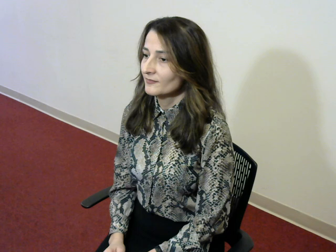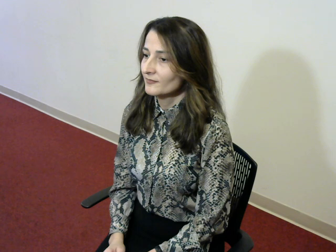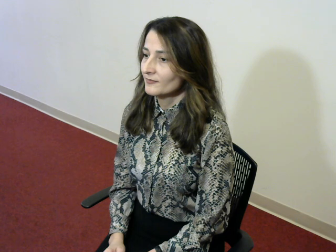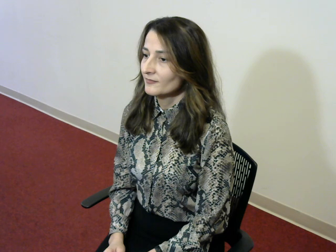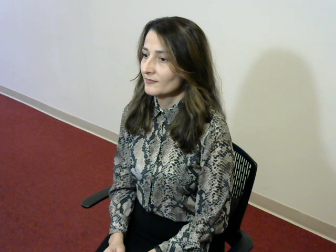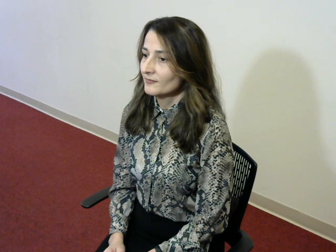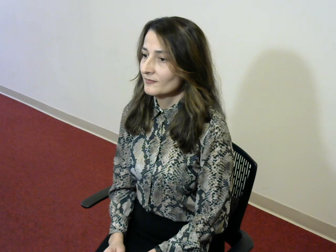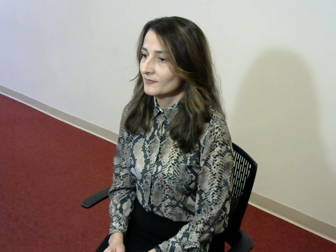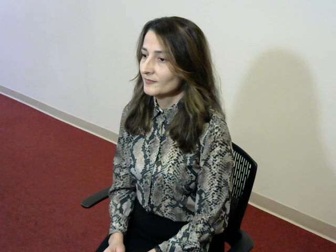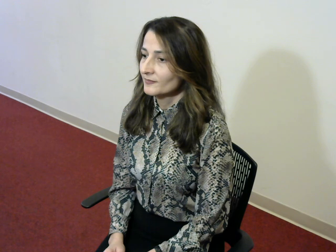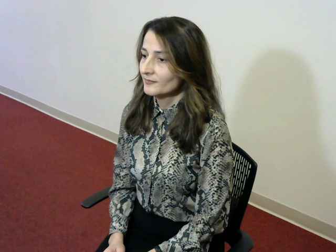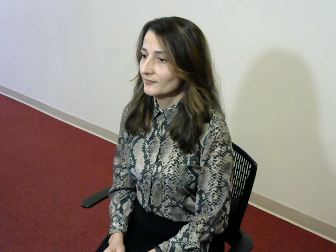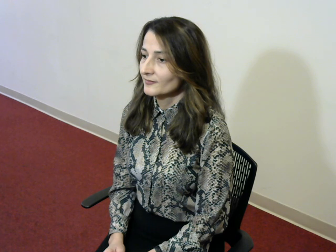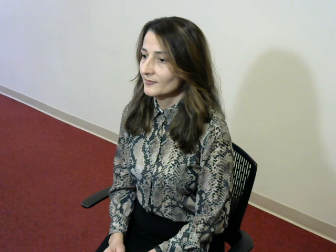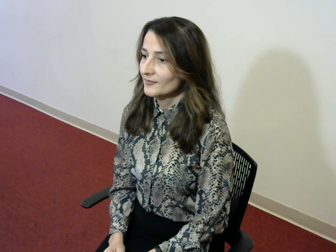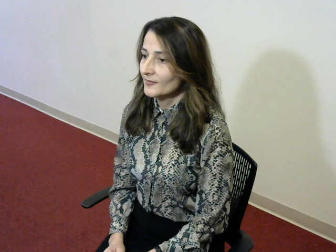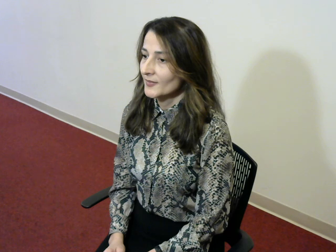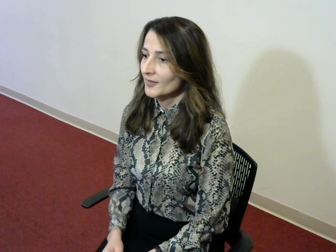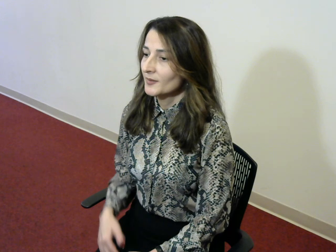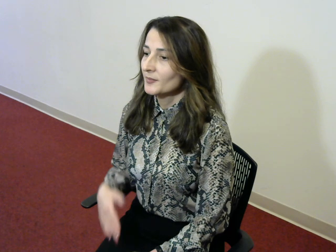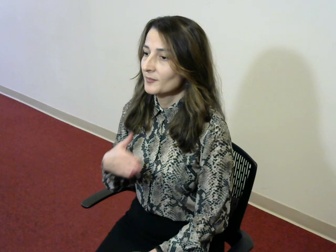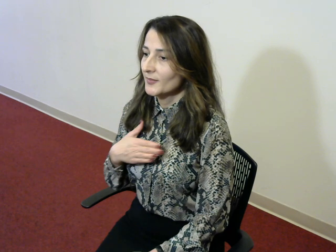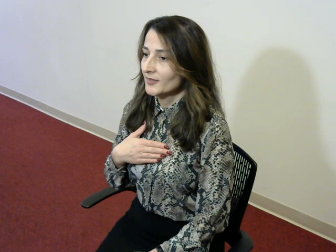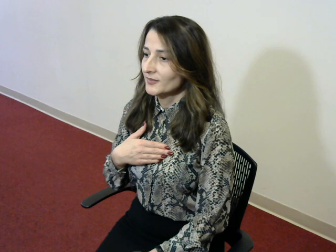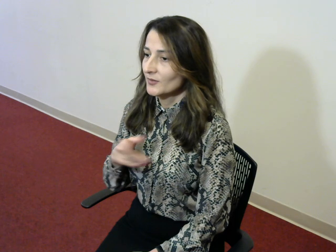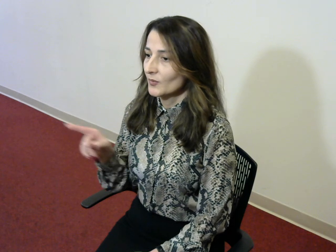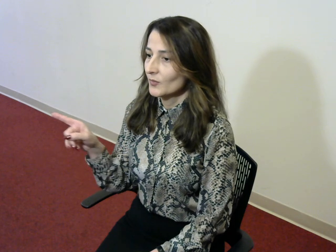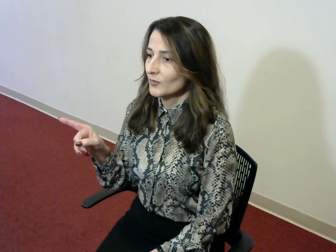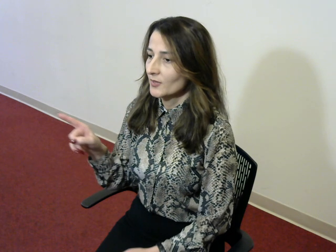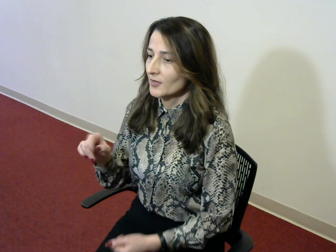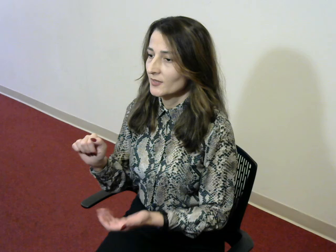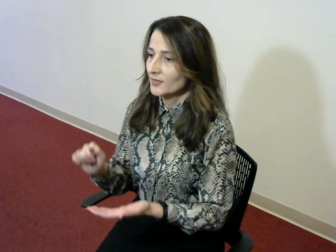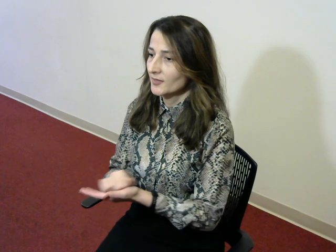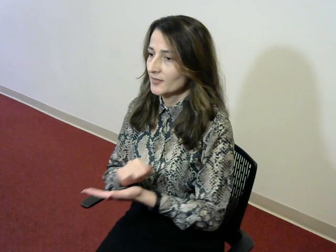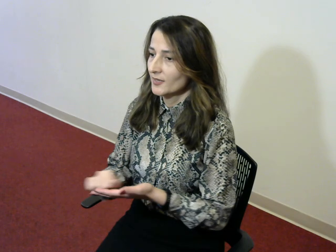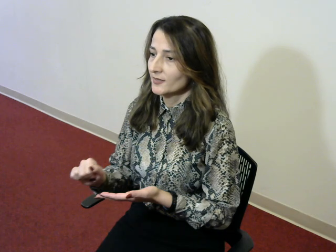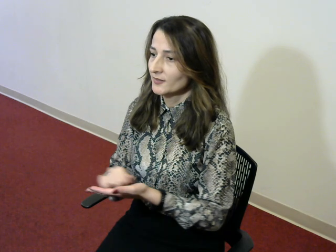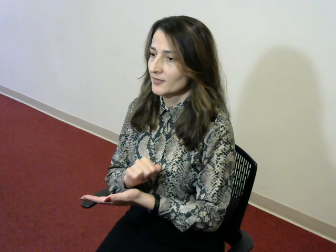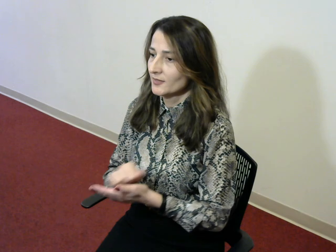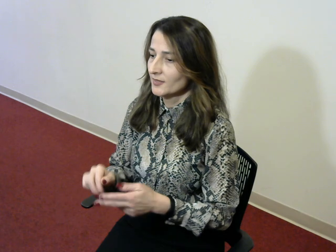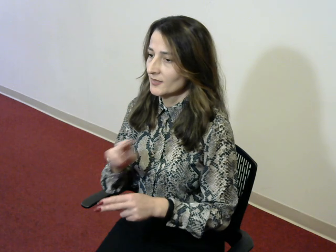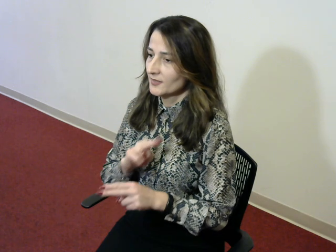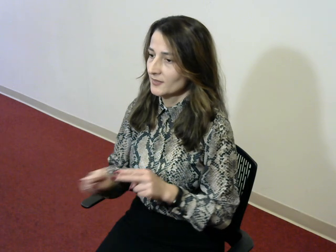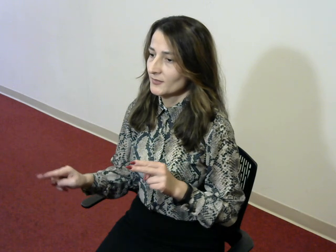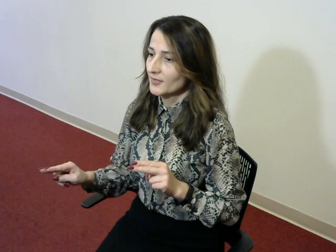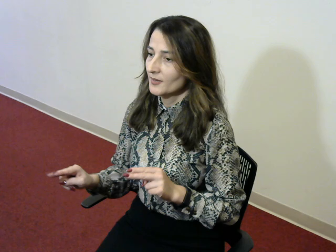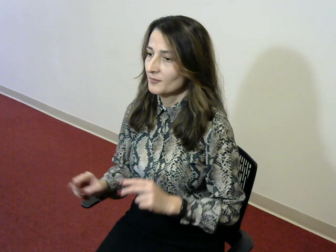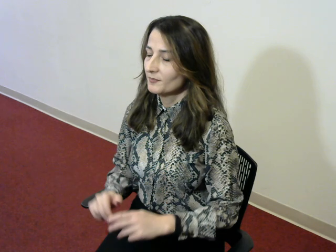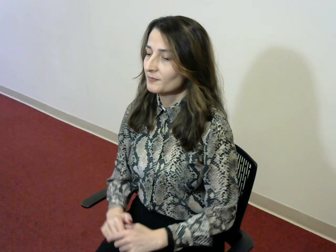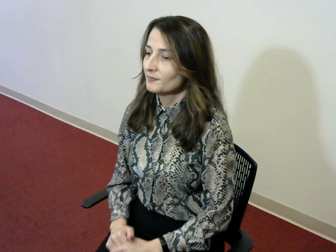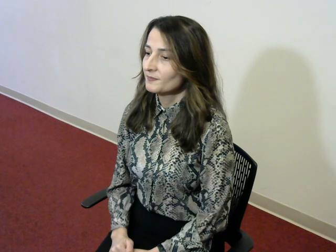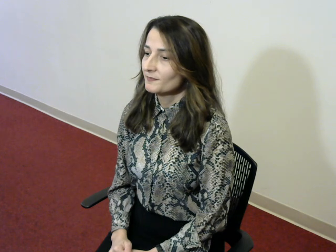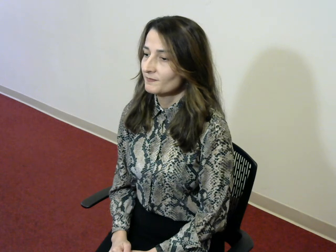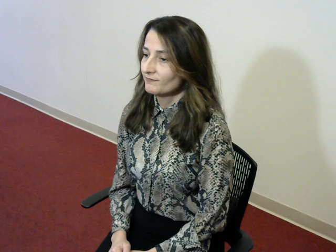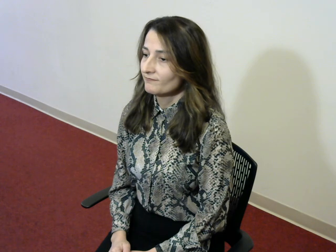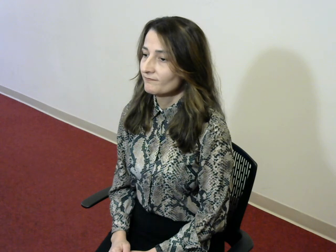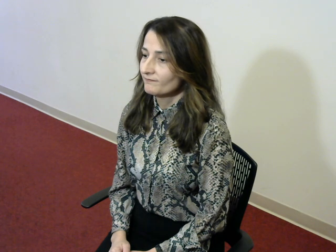Mən o sənədi itirmişdim